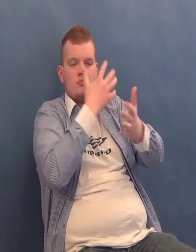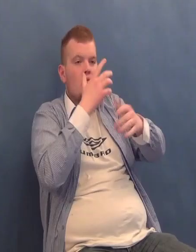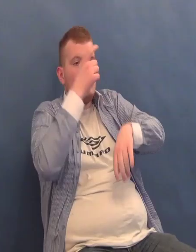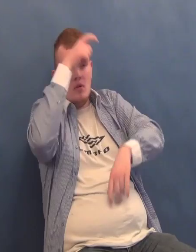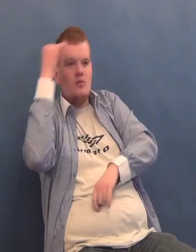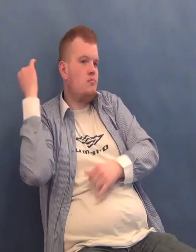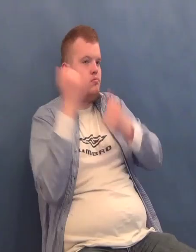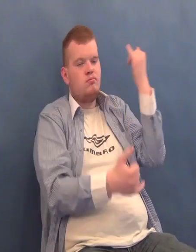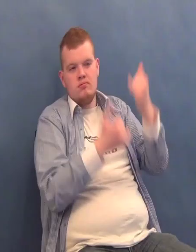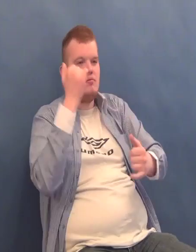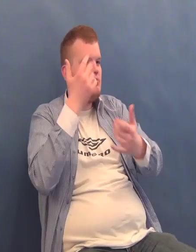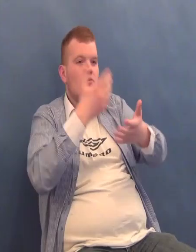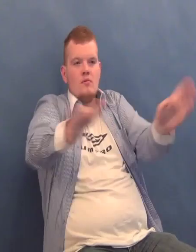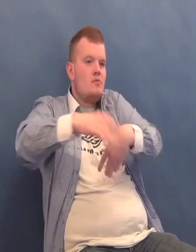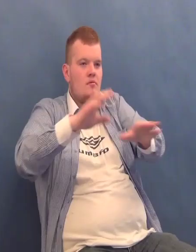Strażacy przyjeżdżają, ewakuują ludzi.